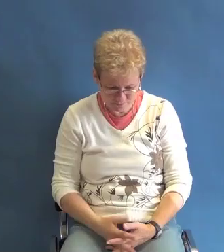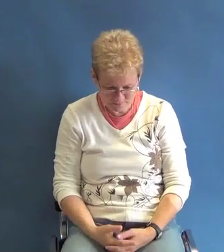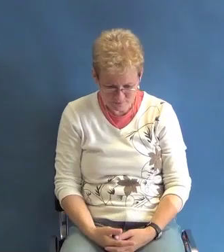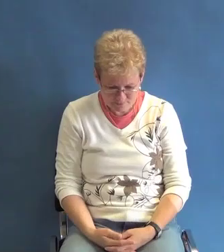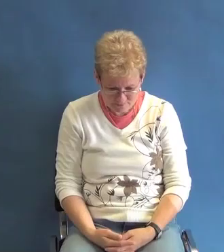Nie uważałaś.